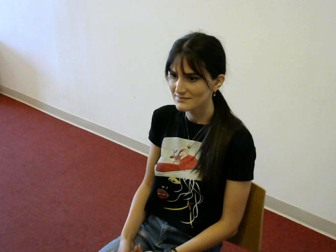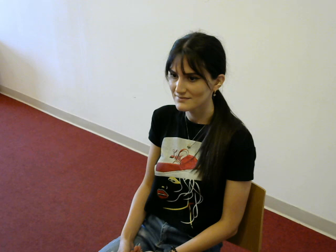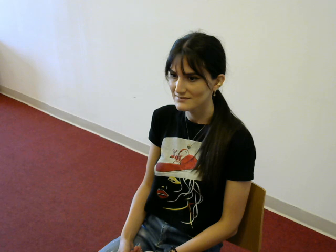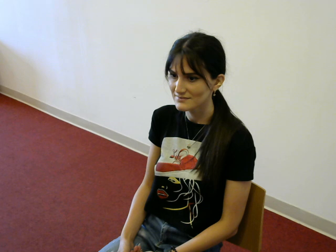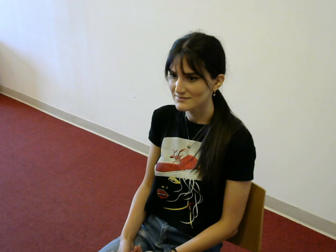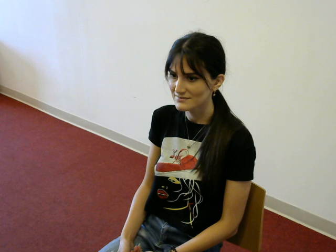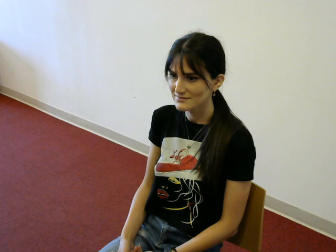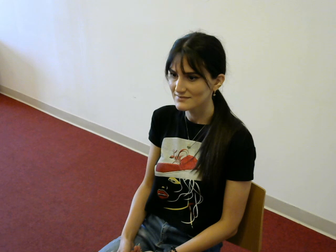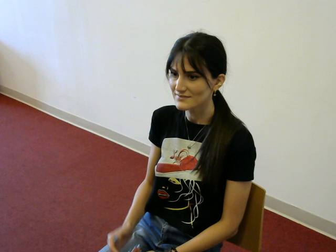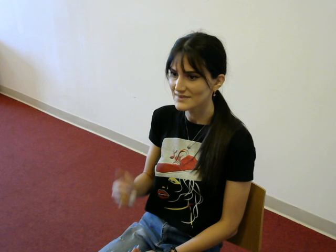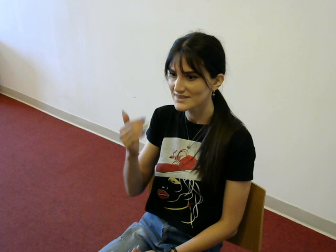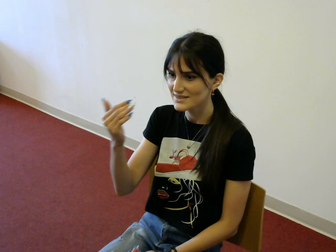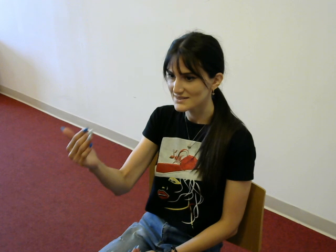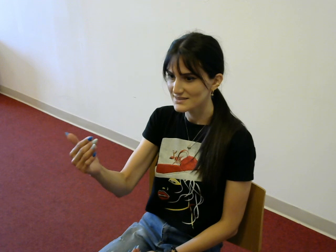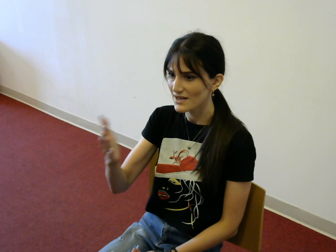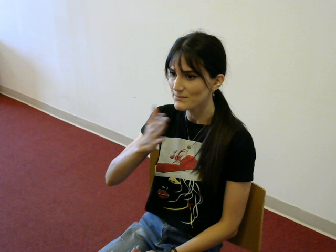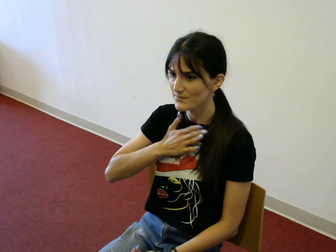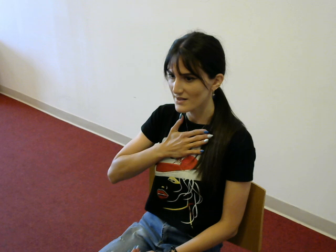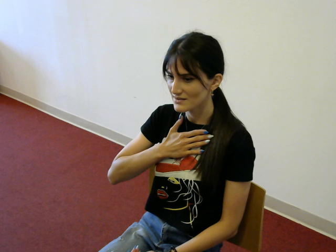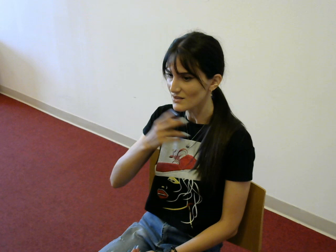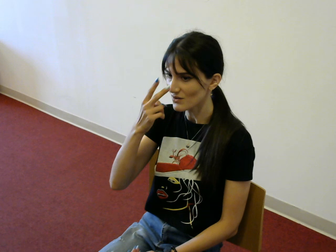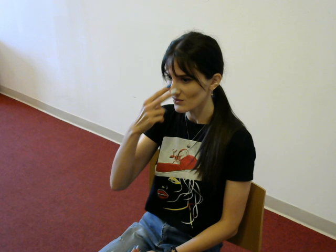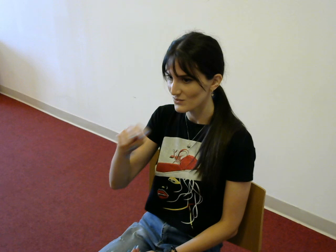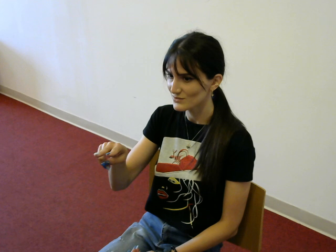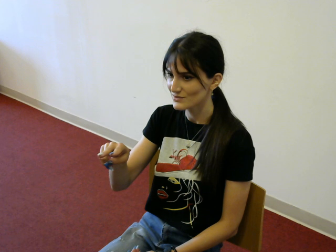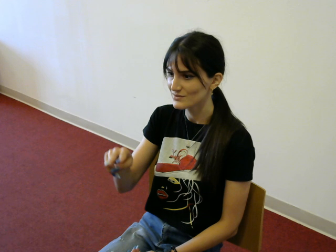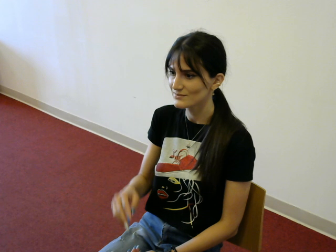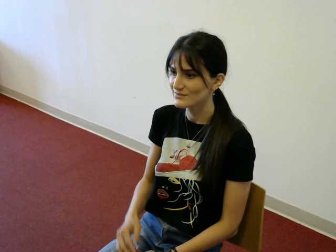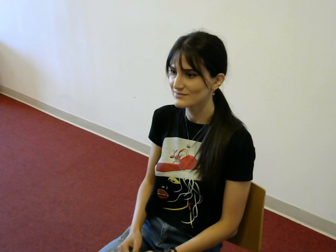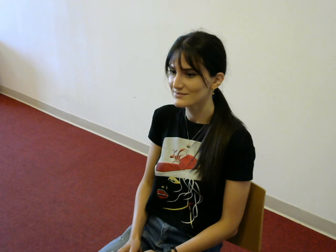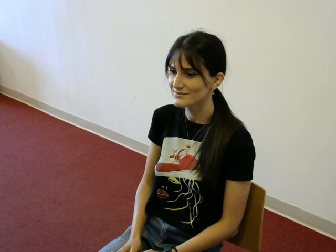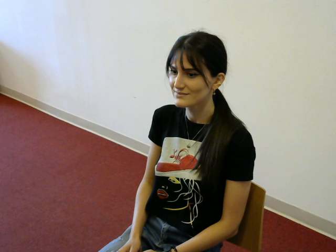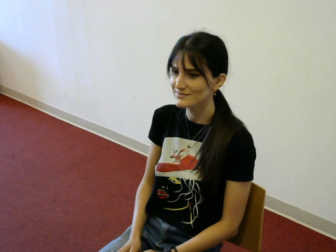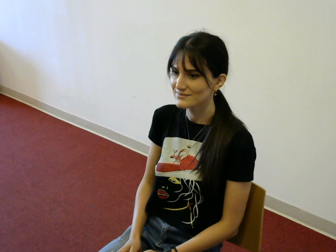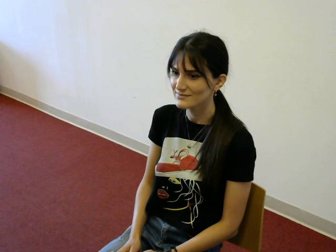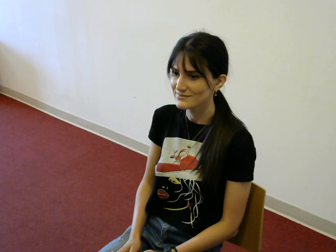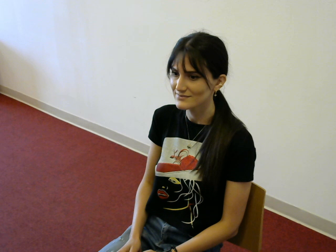Siz məni görürsünüzmü?